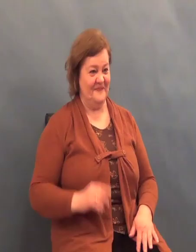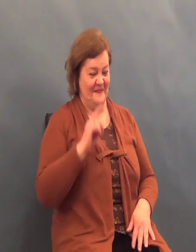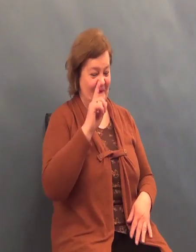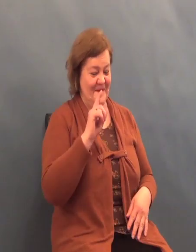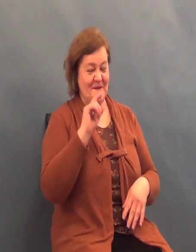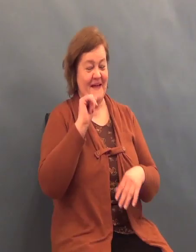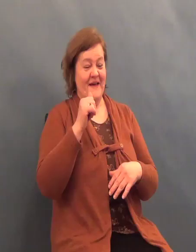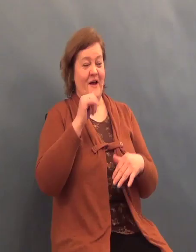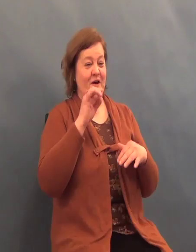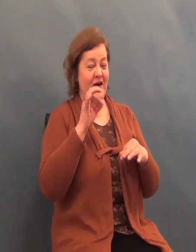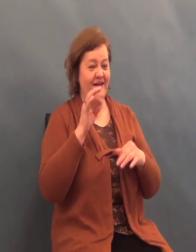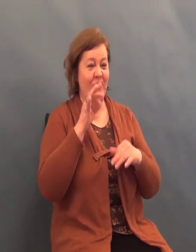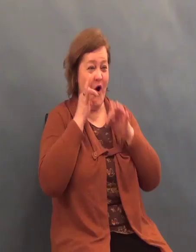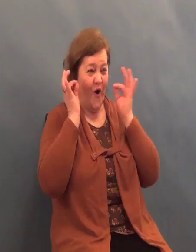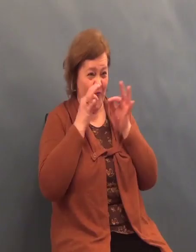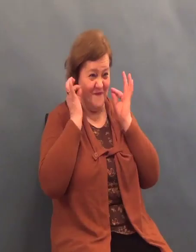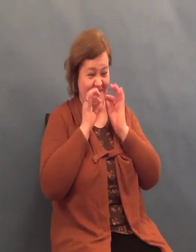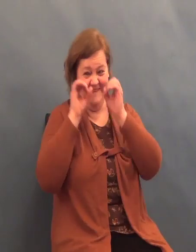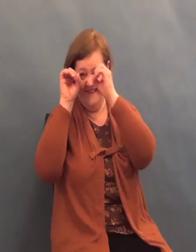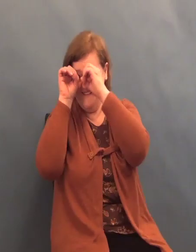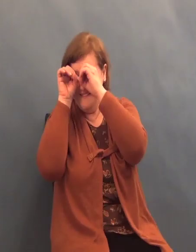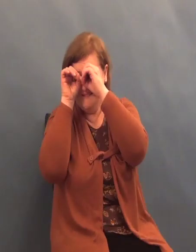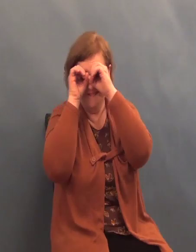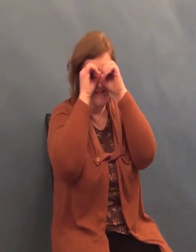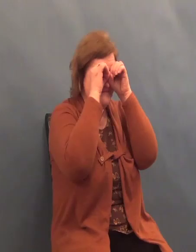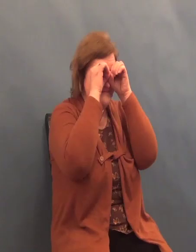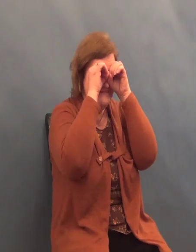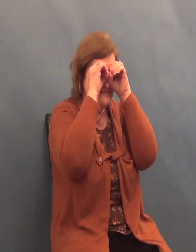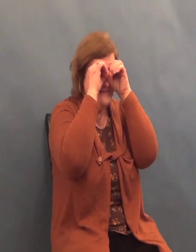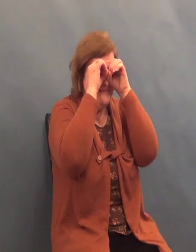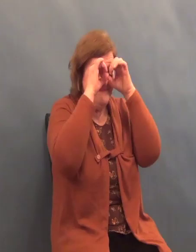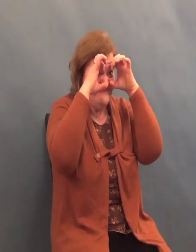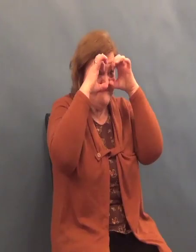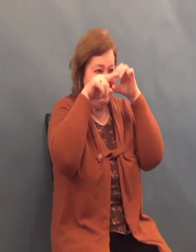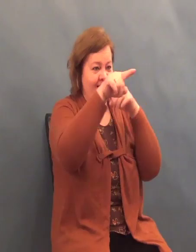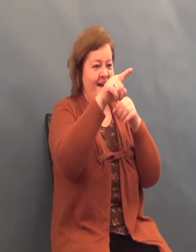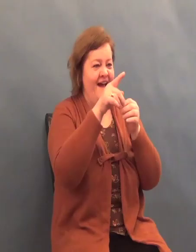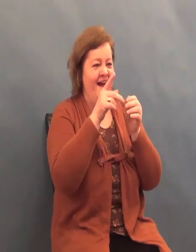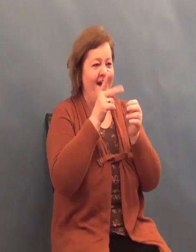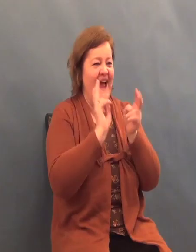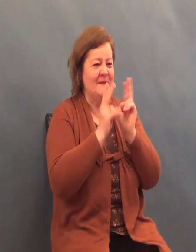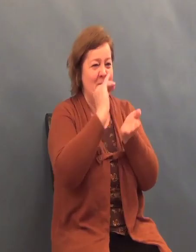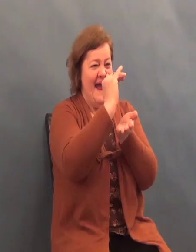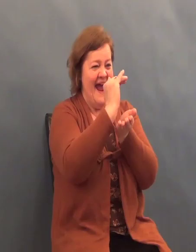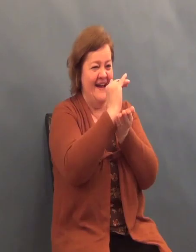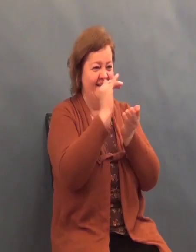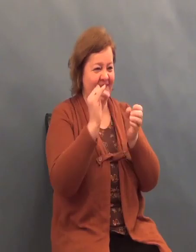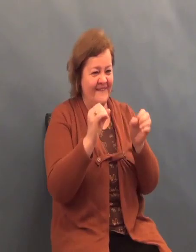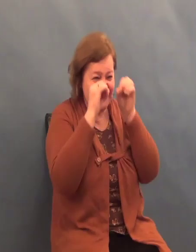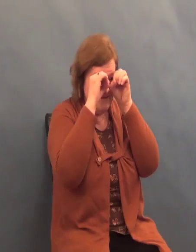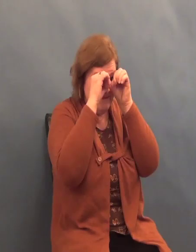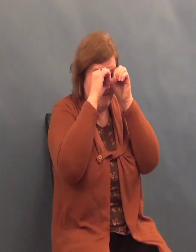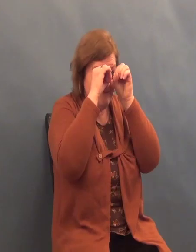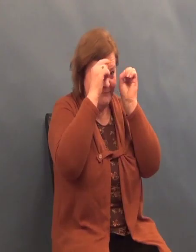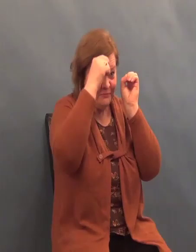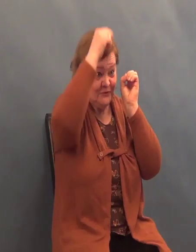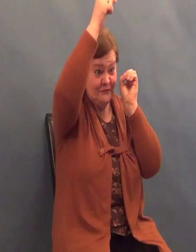Najpierw... kot patrzy przez lornetkę, zdziwił się, bo widzi, że w oddali naprzeciwko jest mała kaczka.